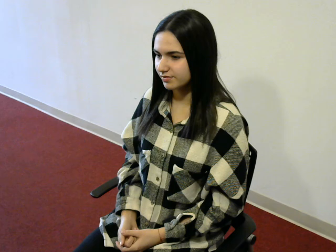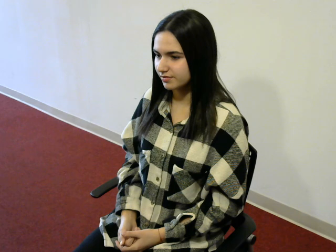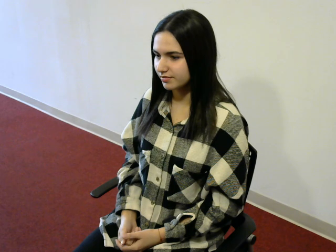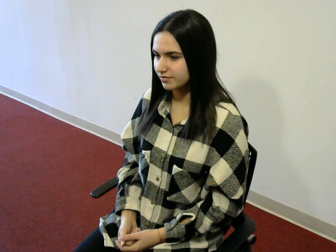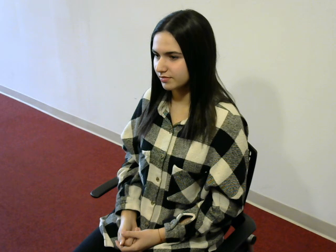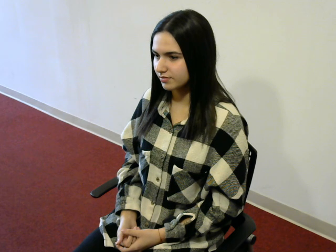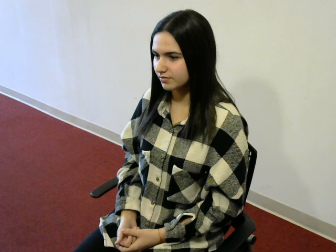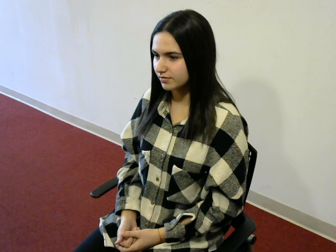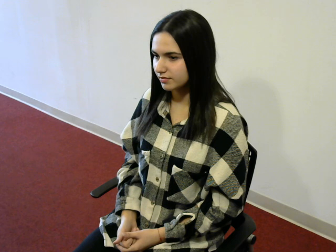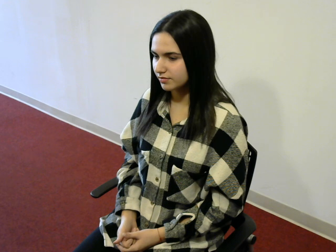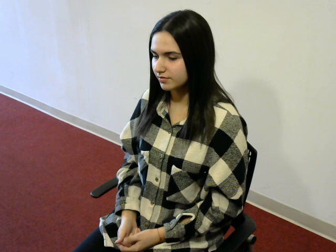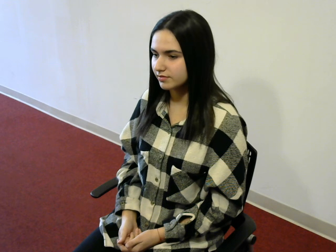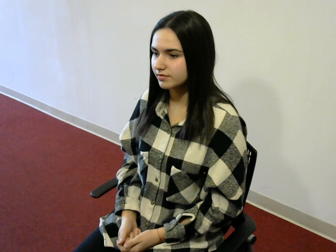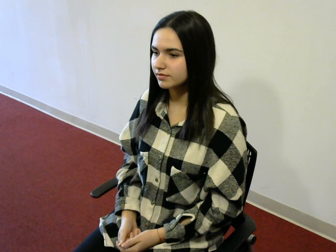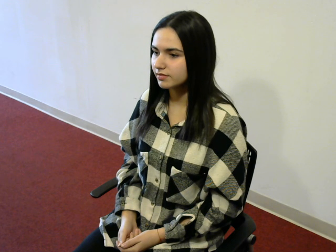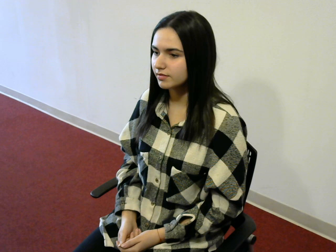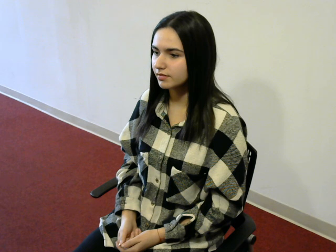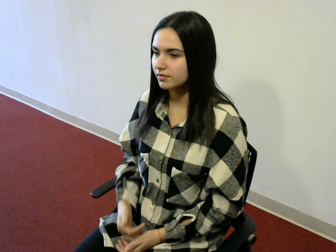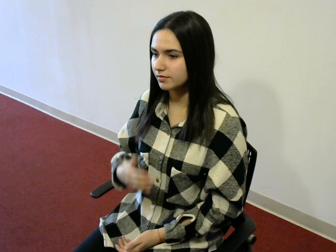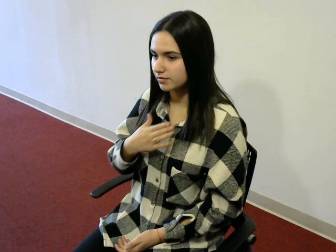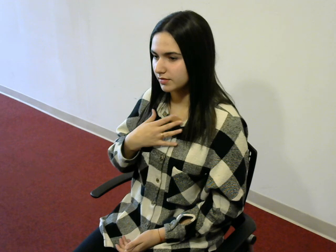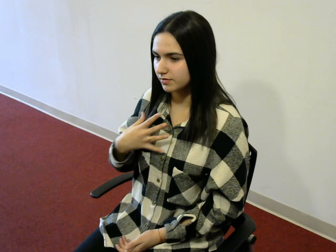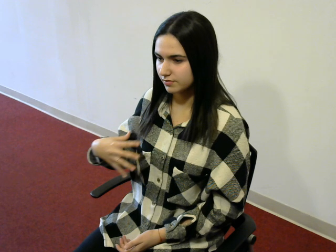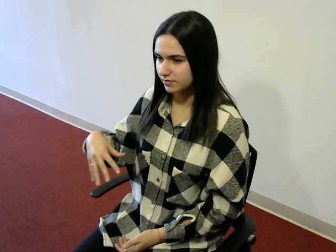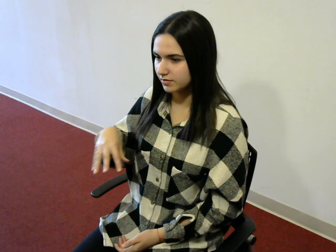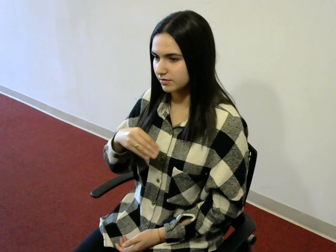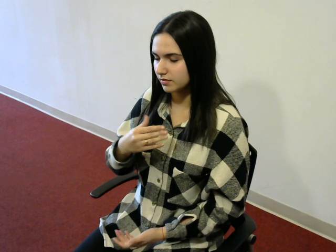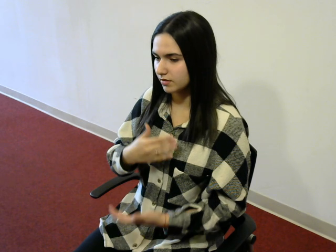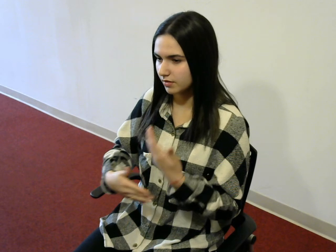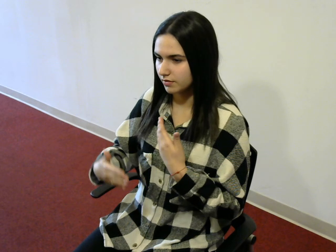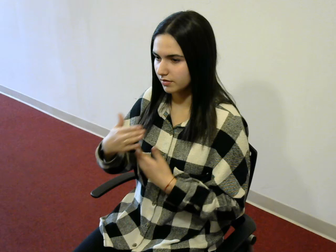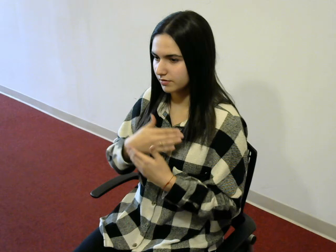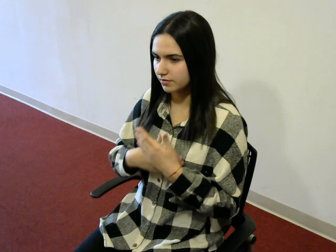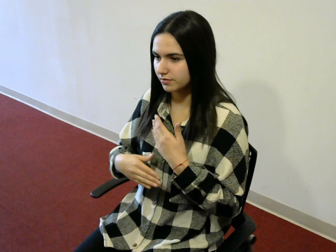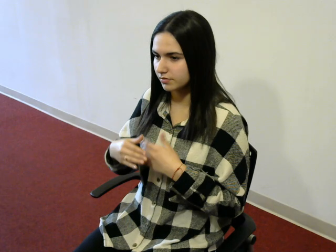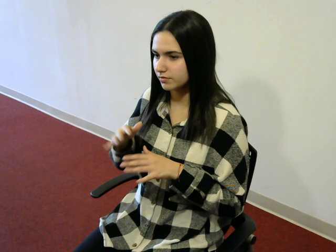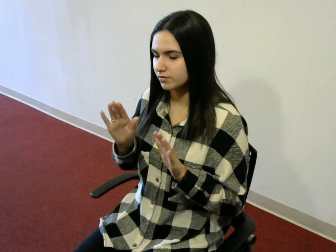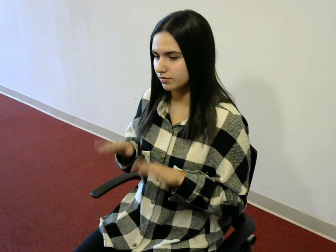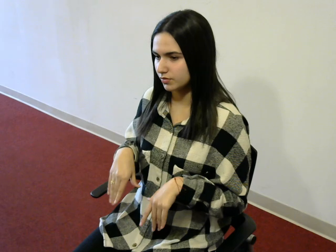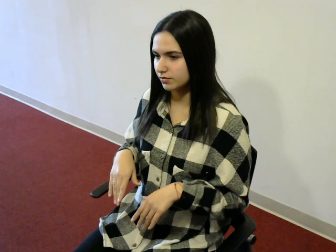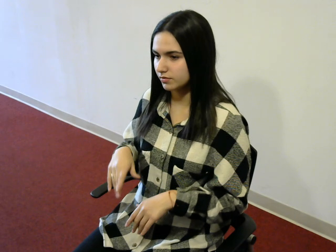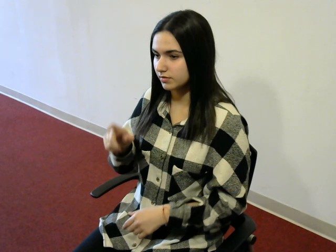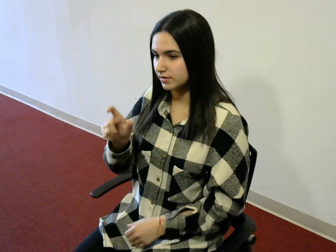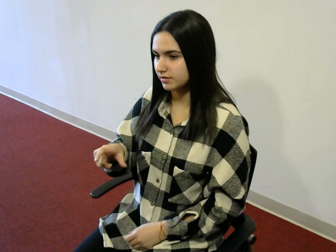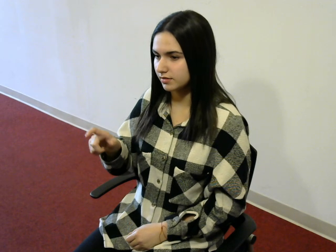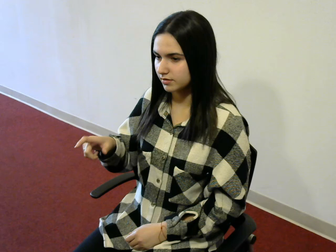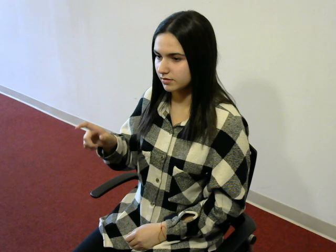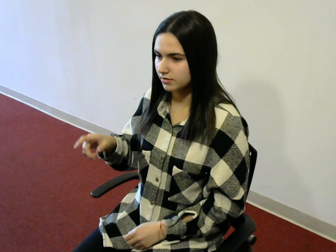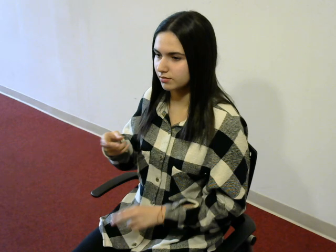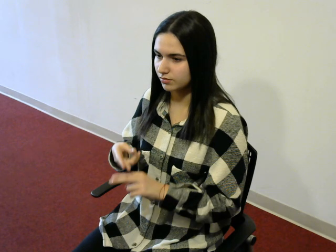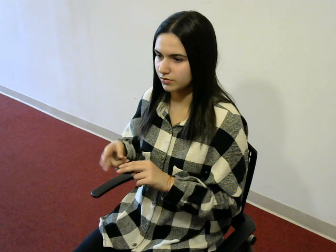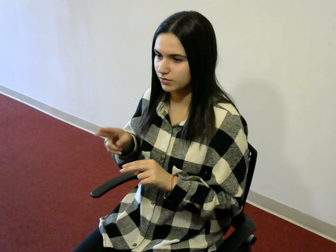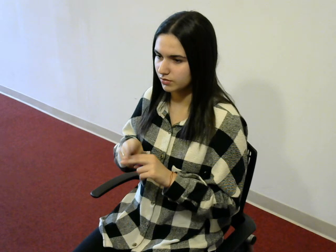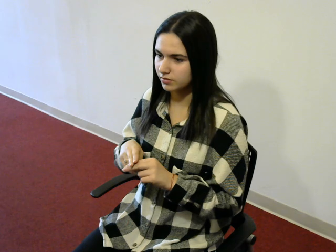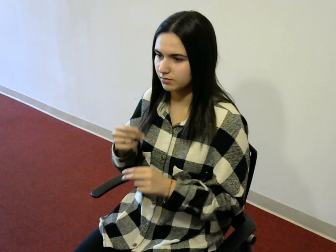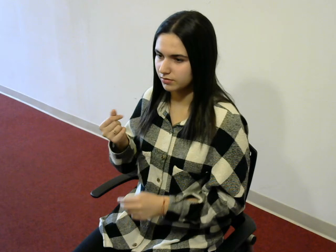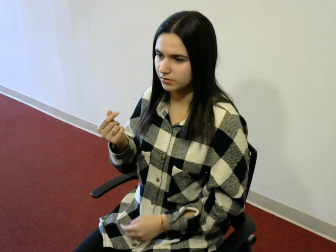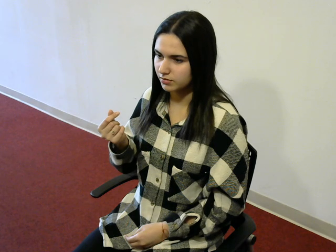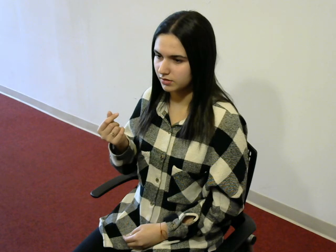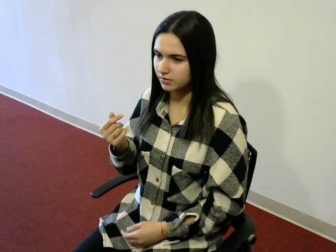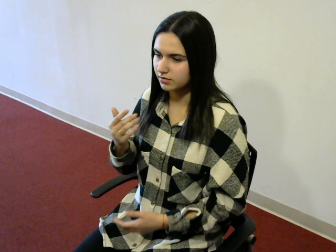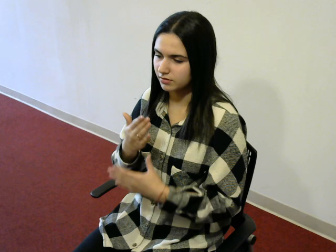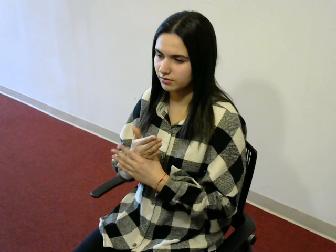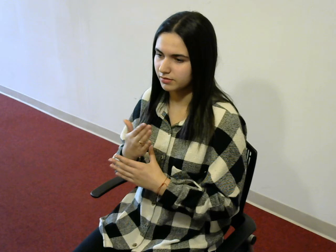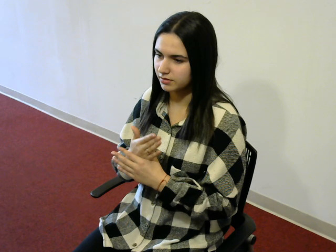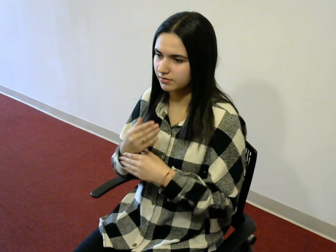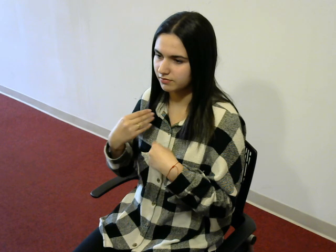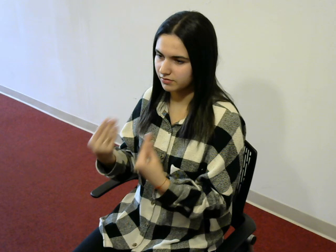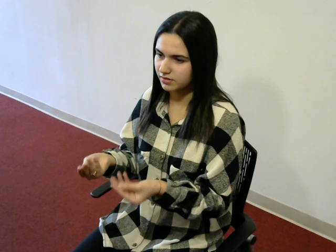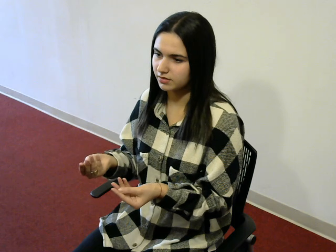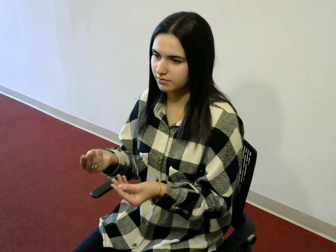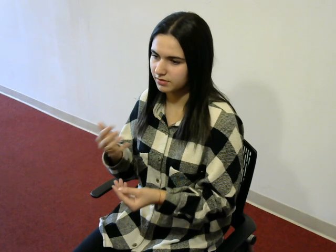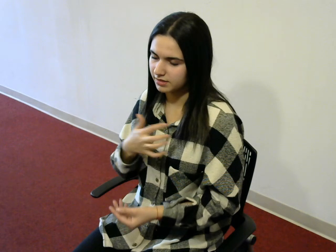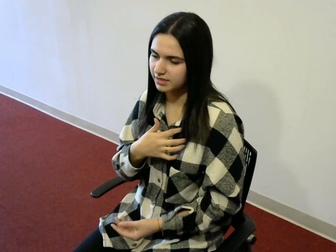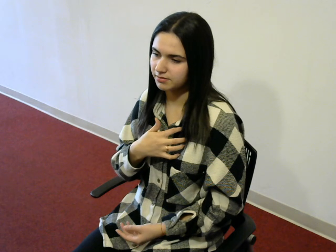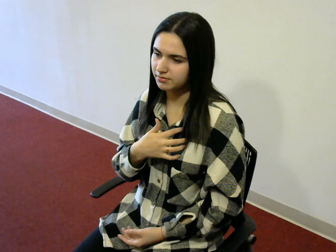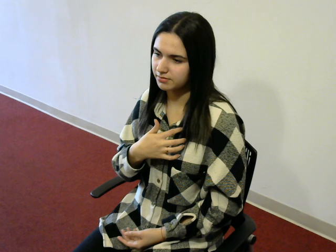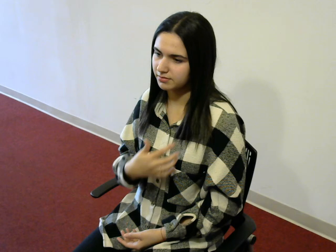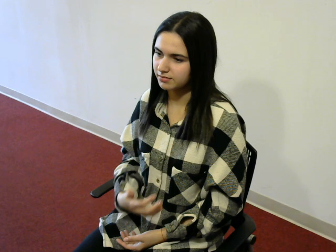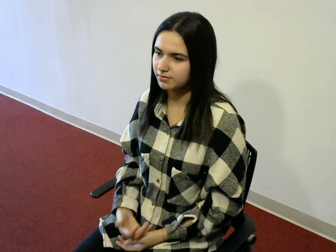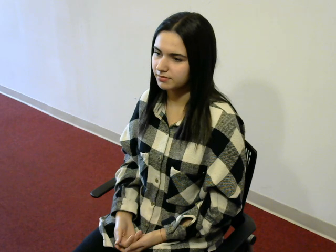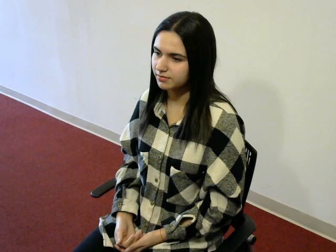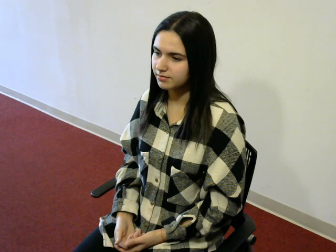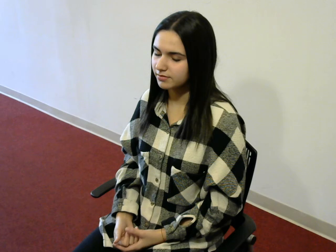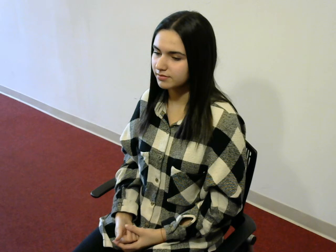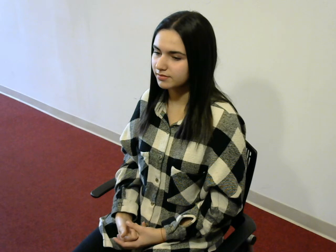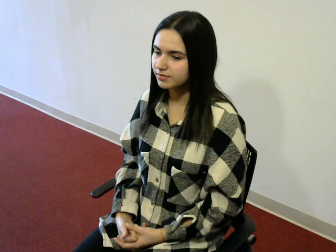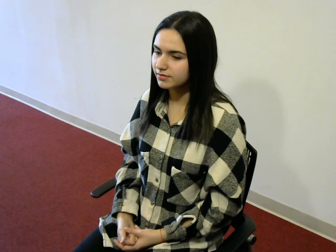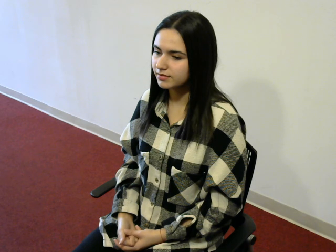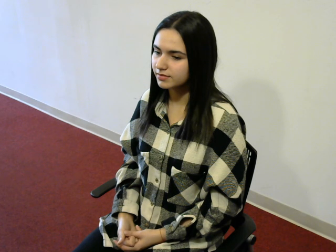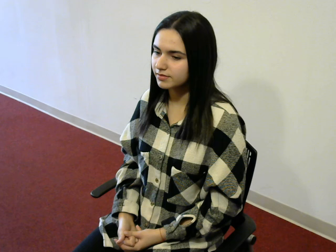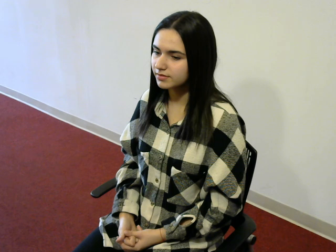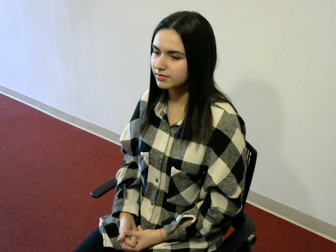Biz əlilliyi olan şəxslər üçün pul yardım vermək istəyirik